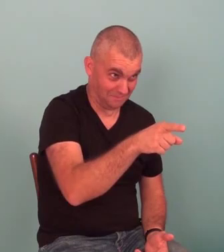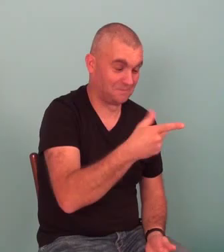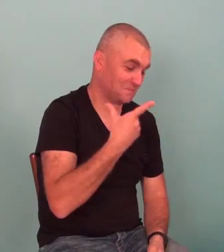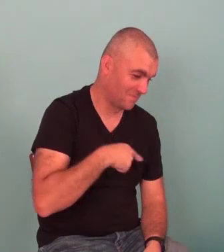Aha.